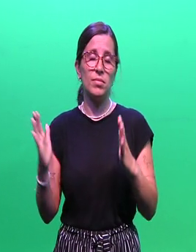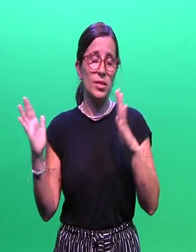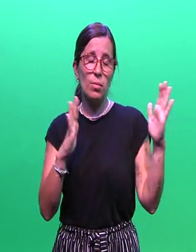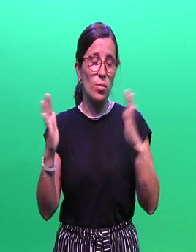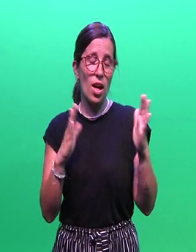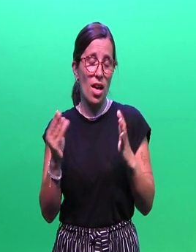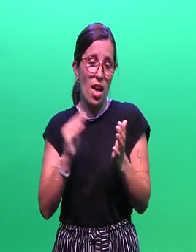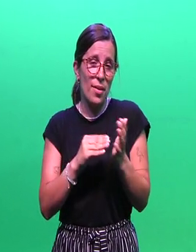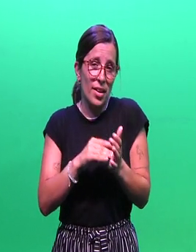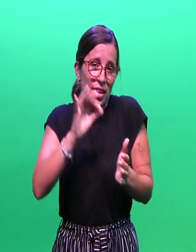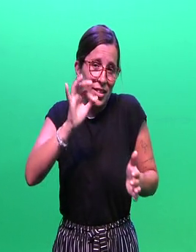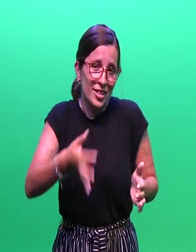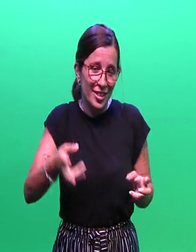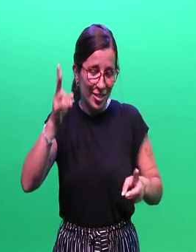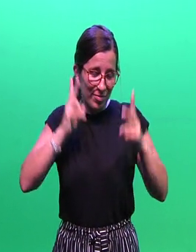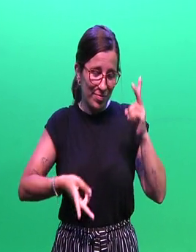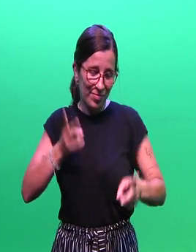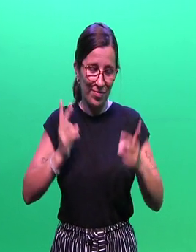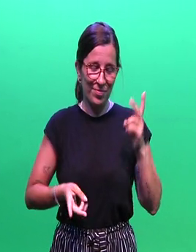Depèn de l'època, de vegades sí que em cauen els cabells.